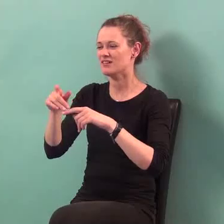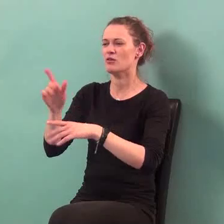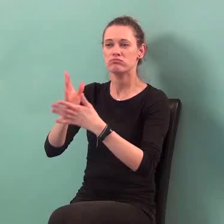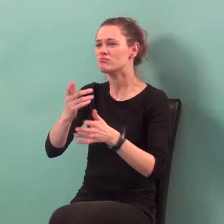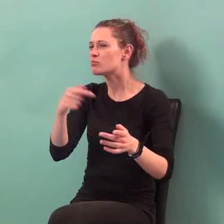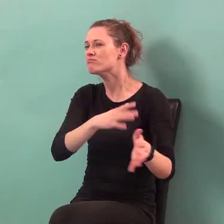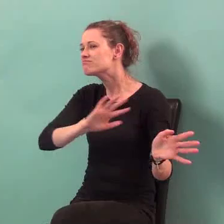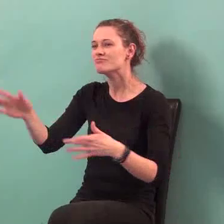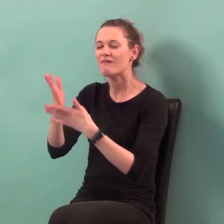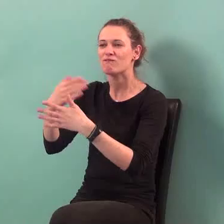Już trzeba ewakuować ludzi.